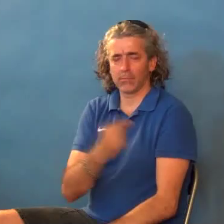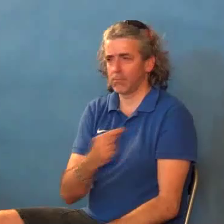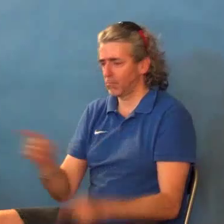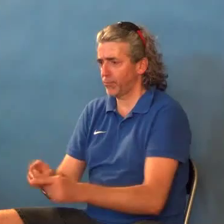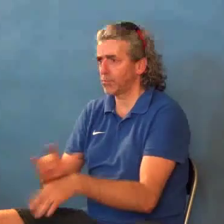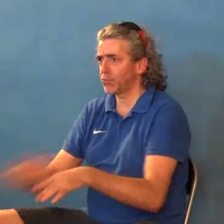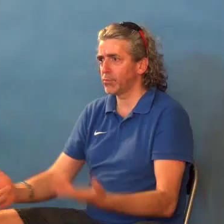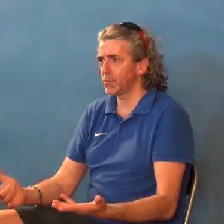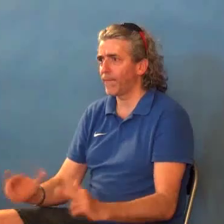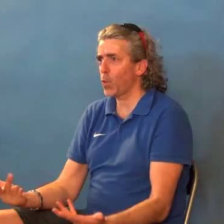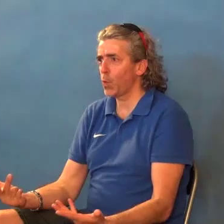Odchodzi, wraca, znowu jest mniej, jest pusto.